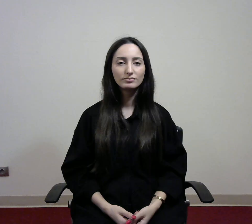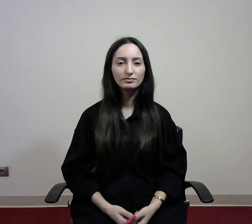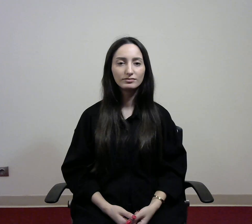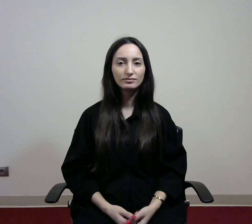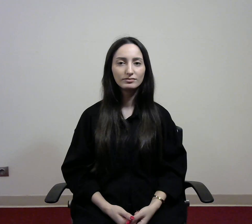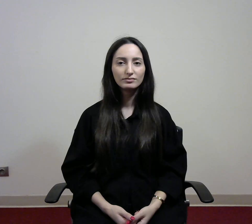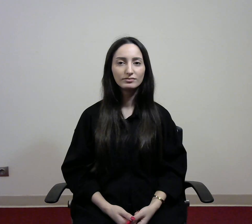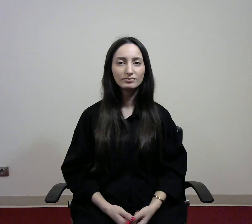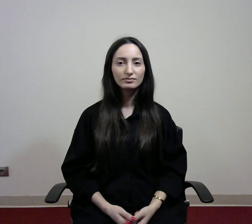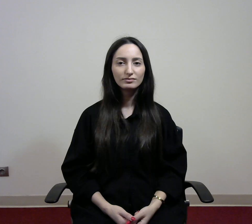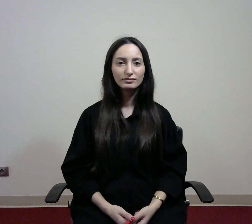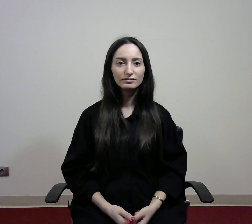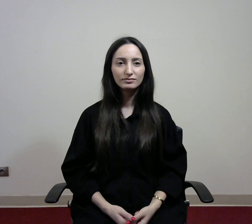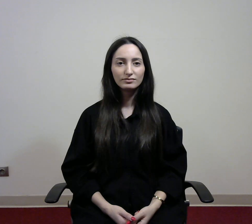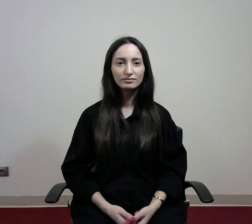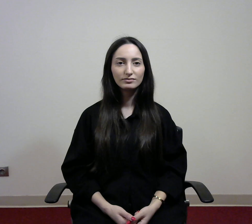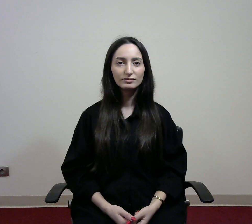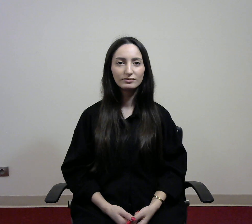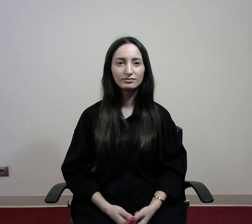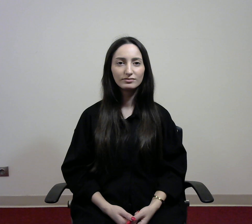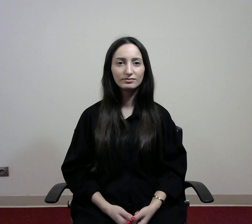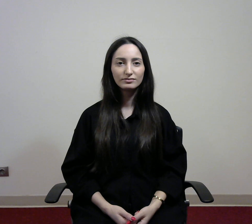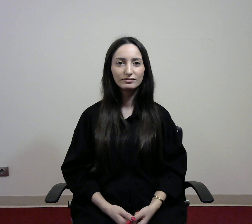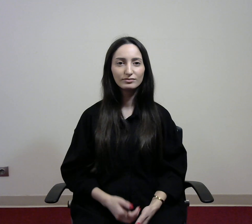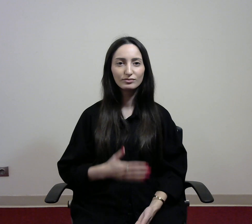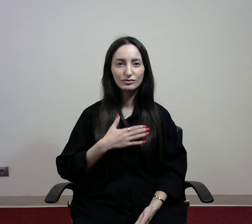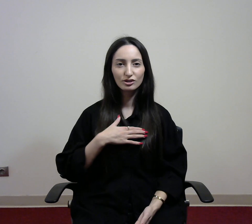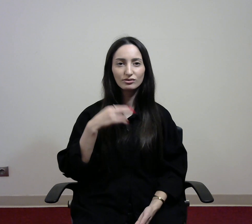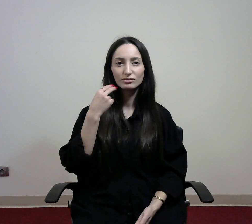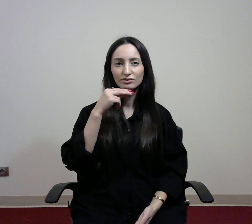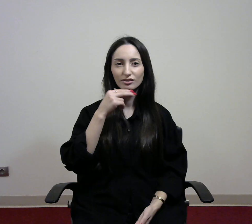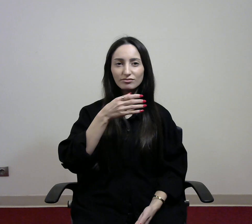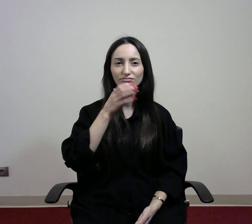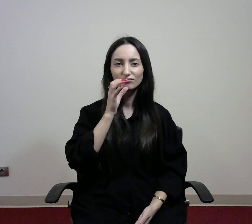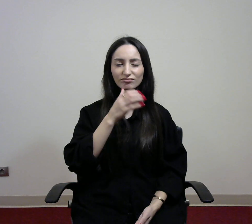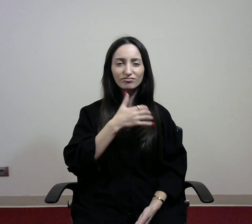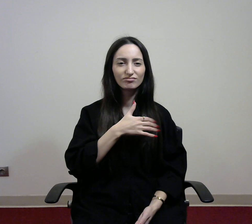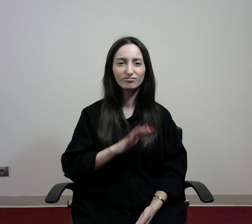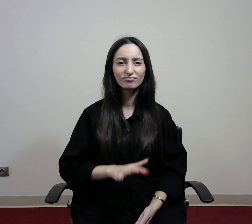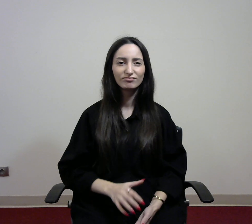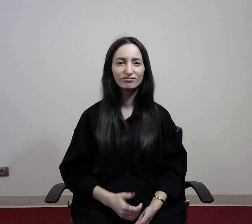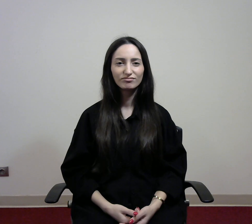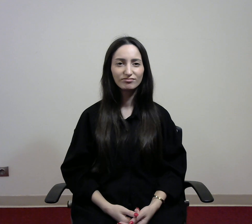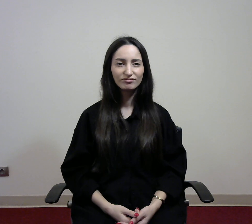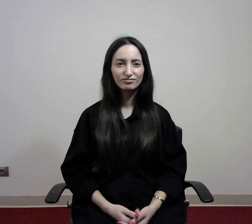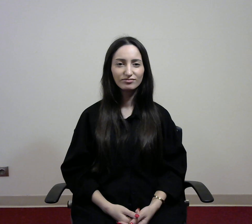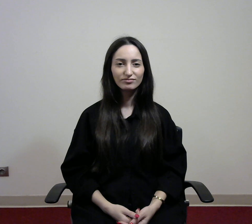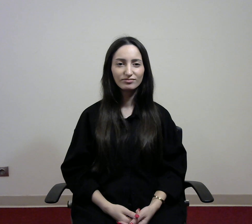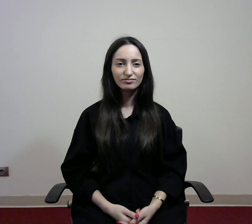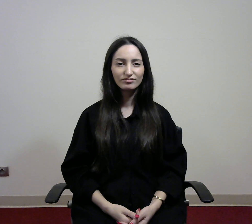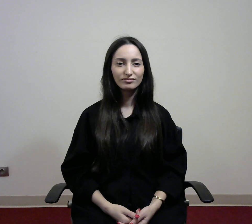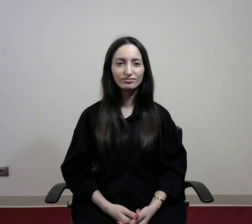Mən çay içmək istəmirəm